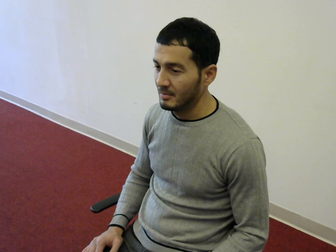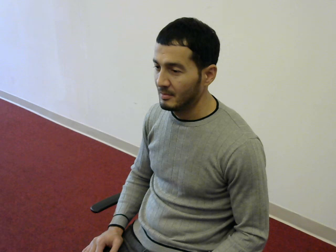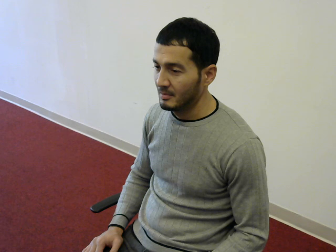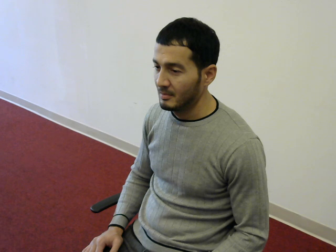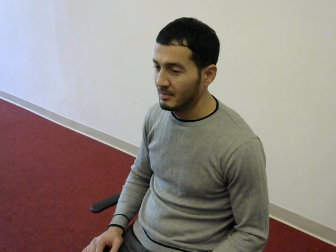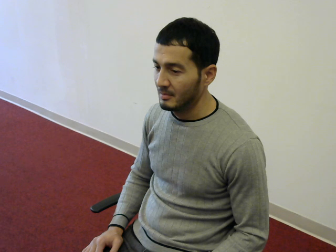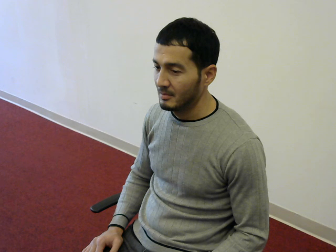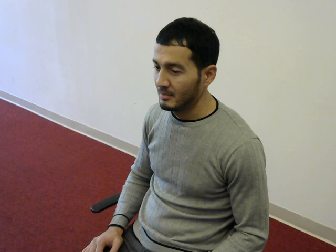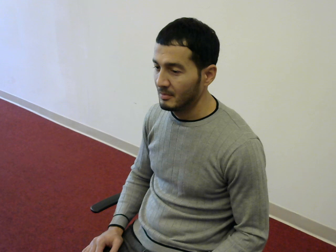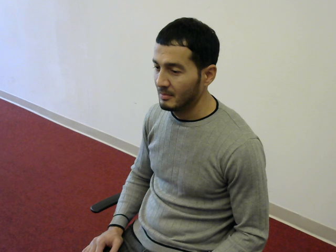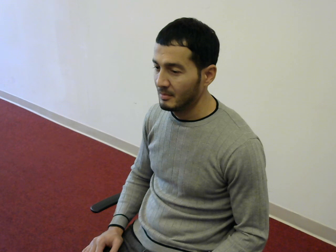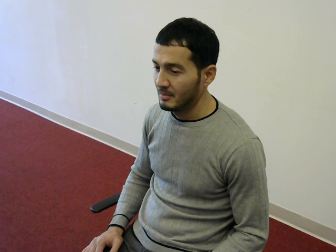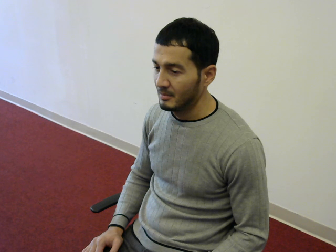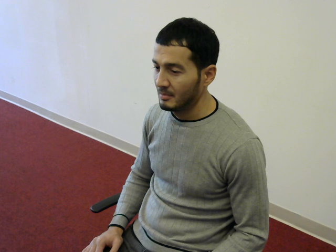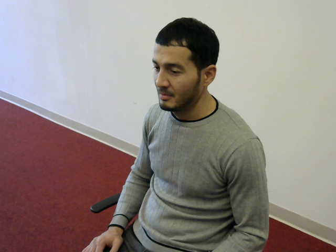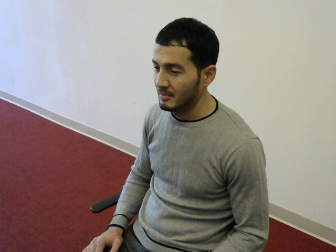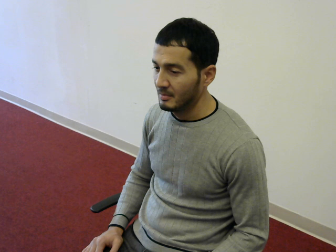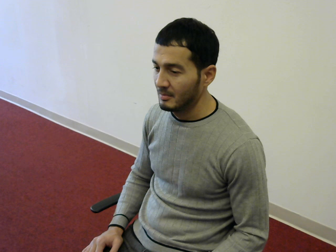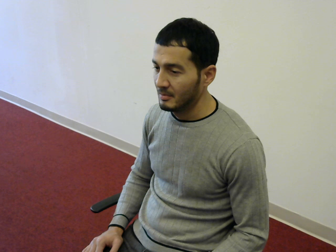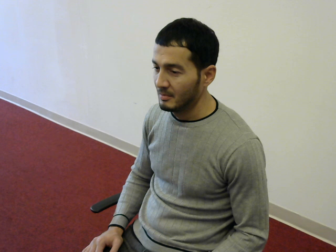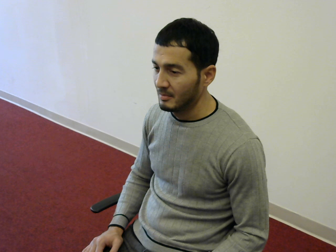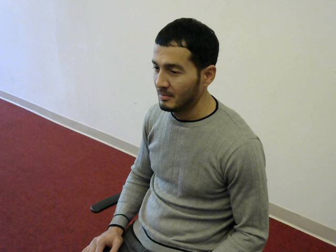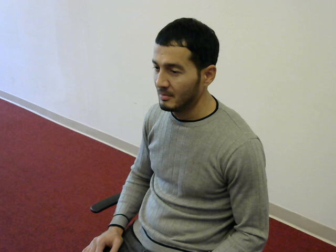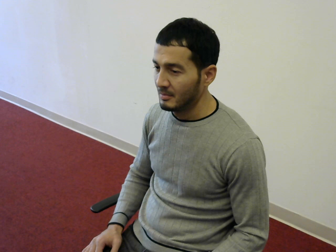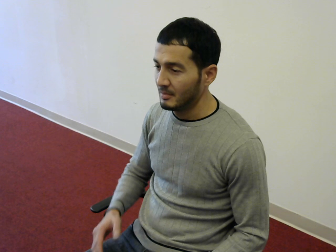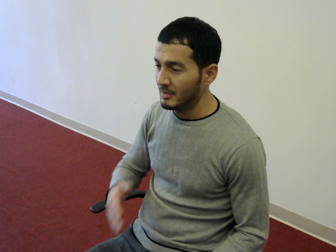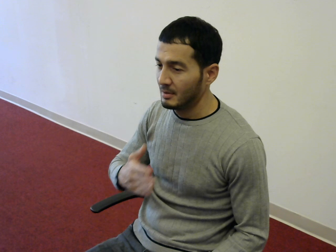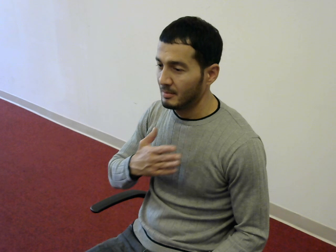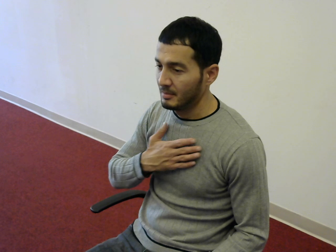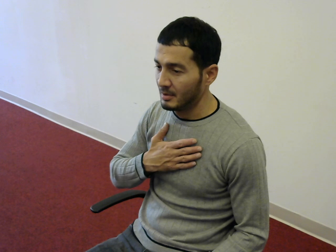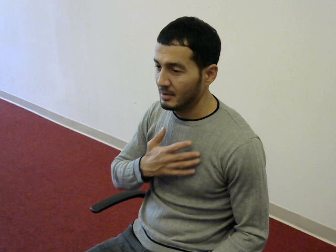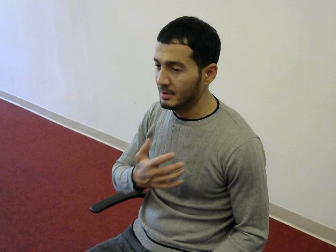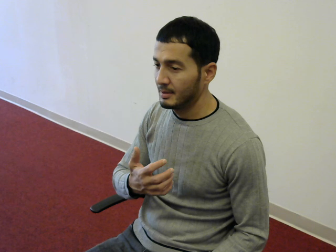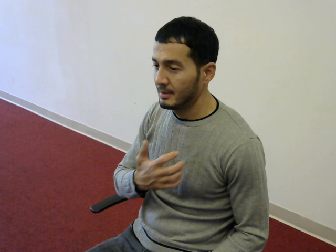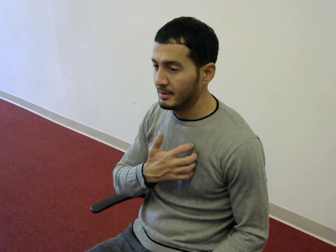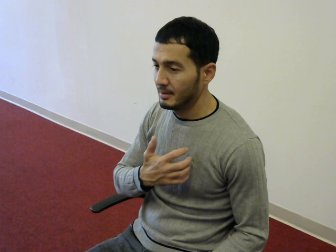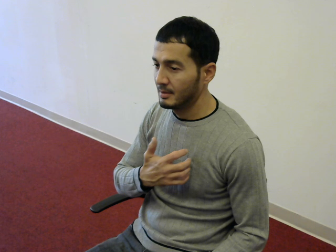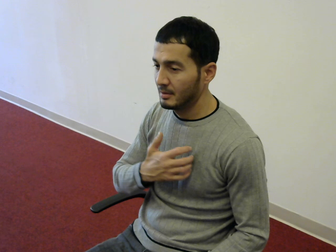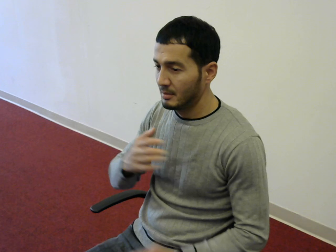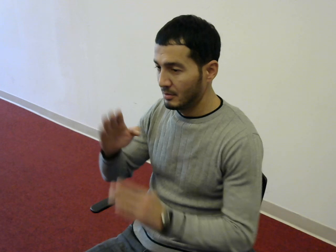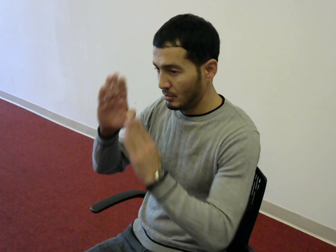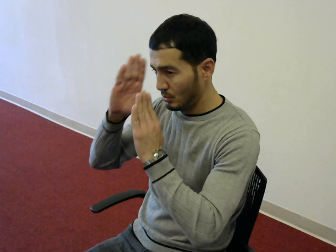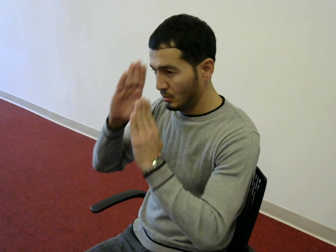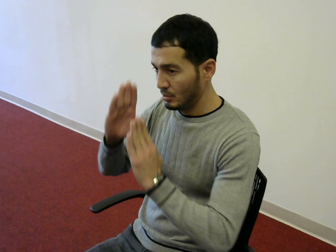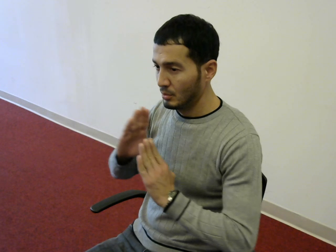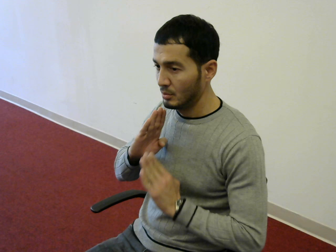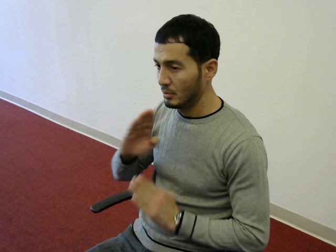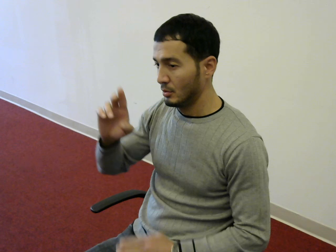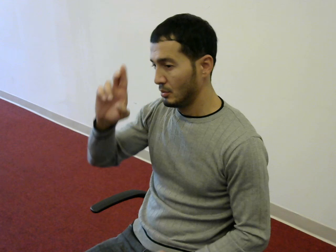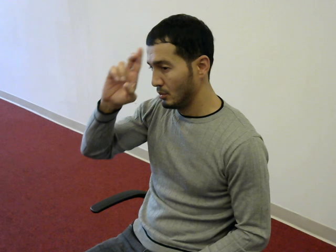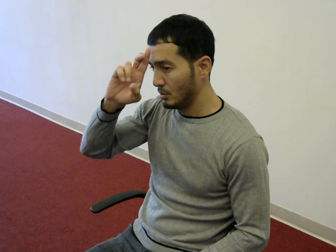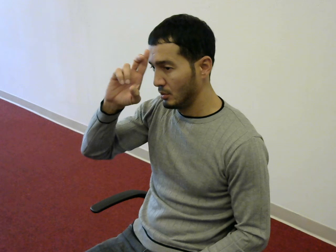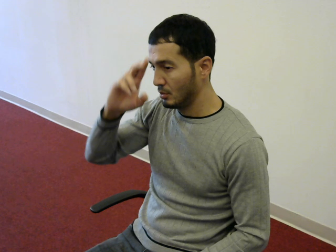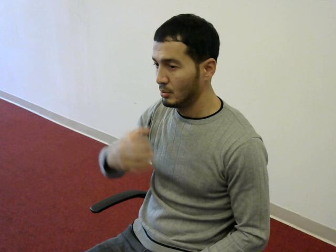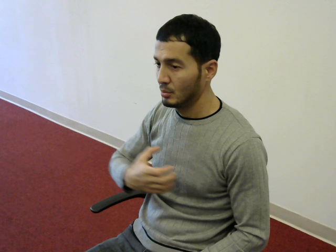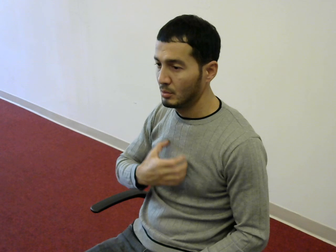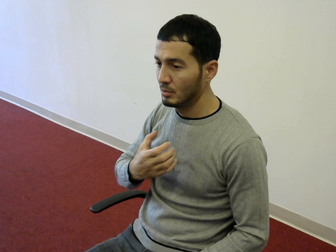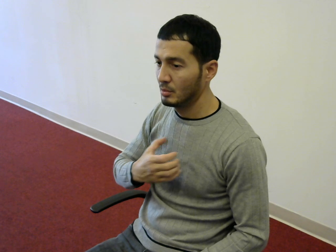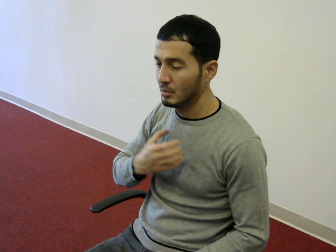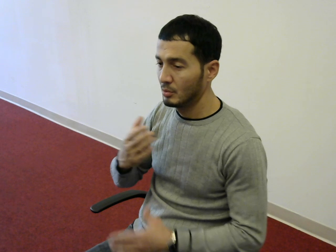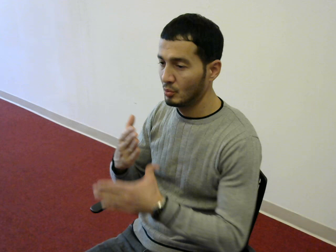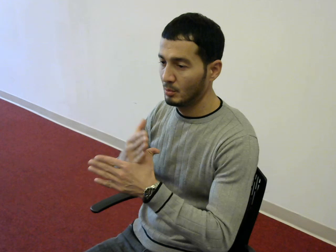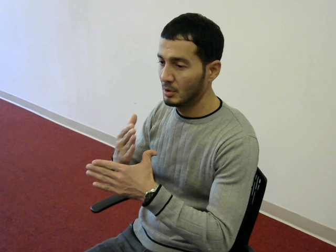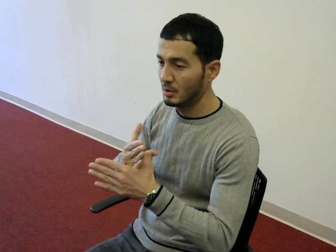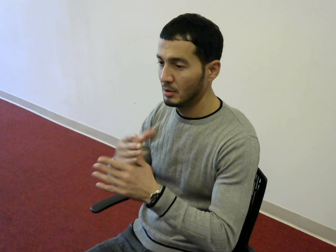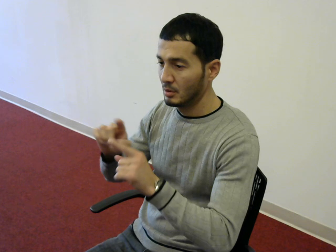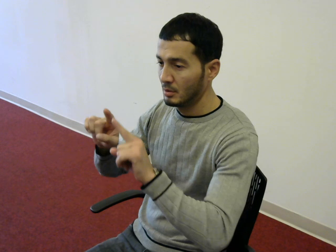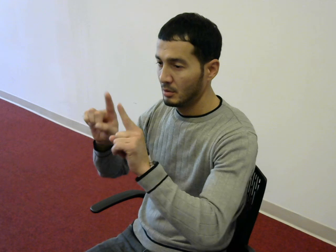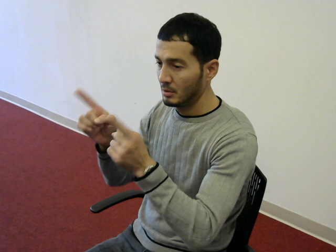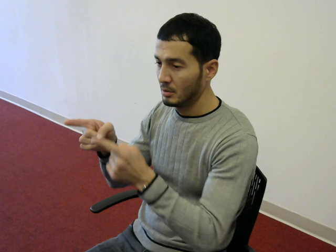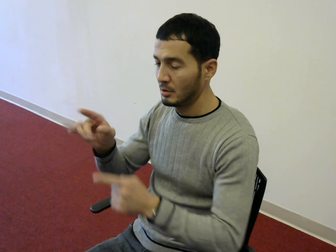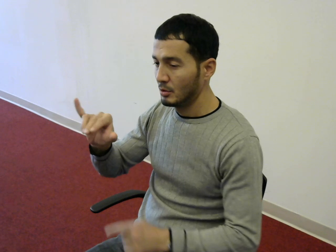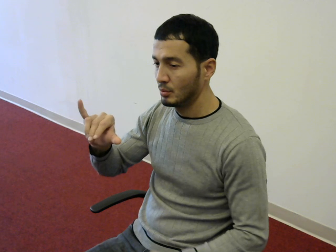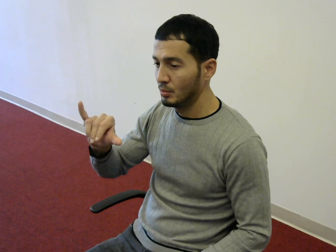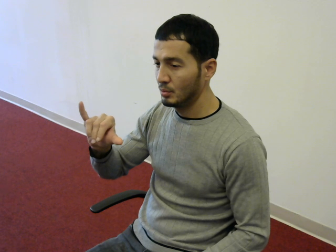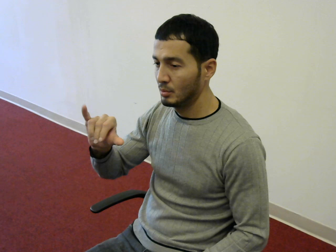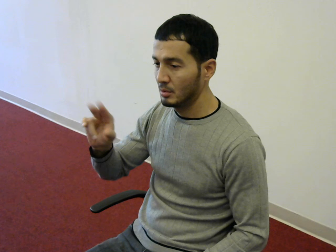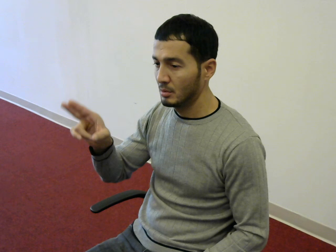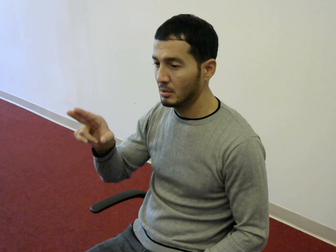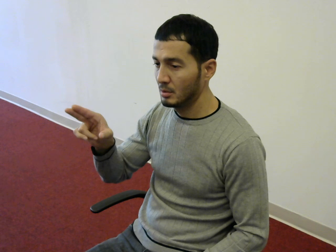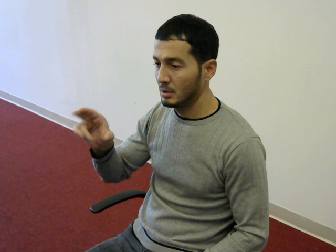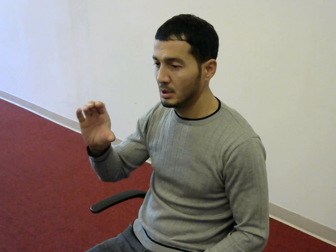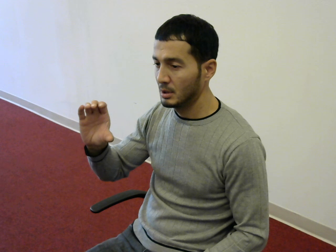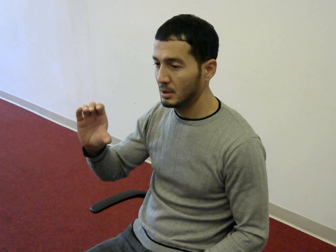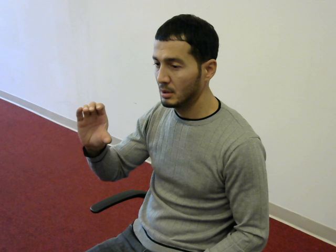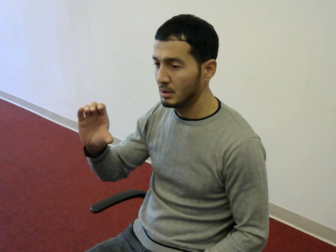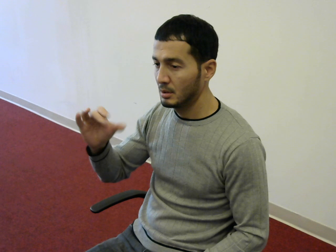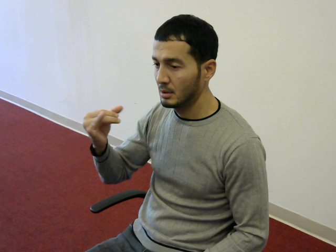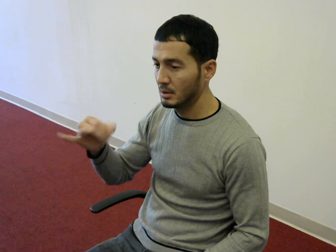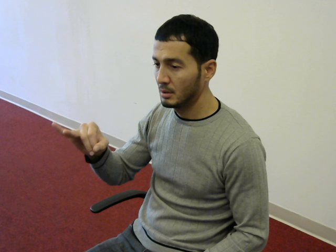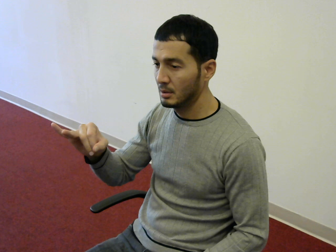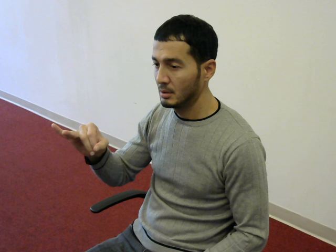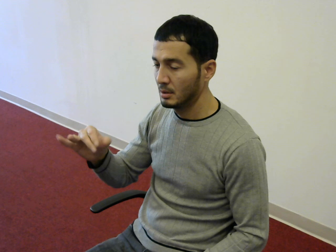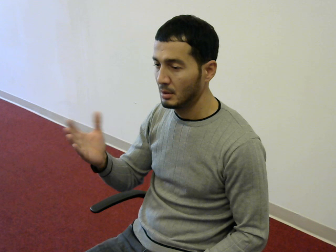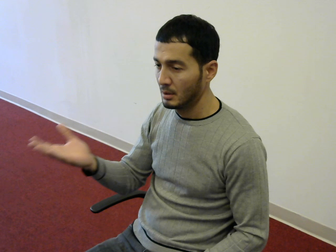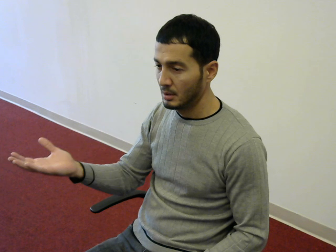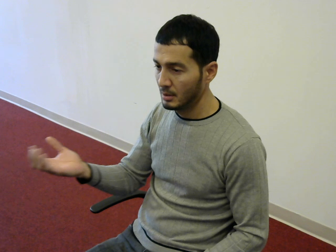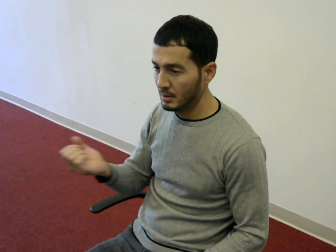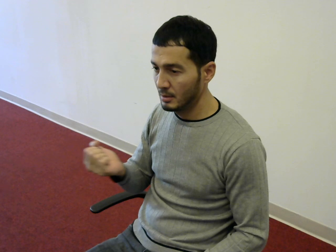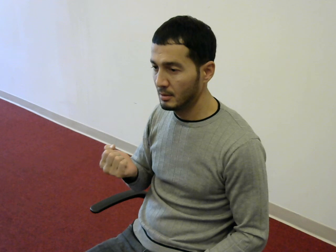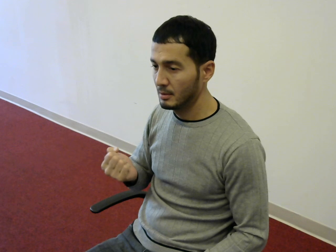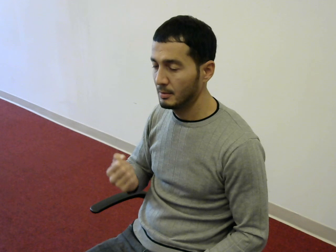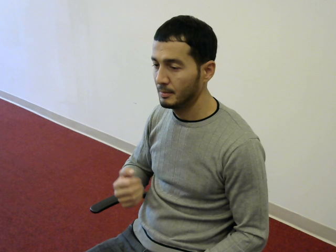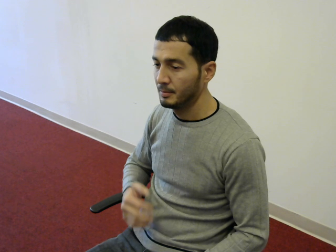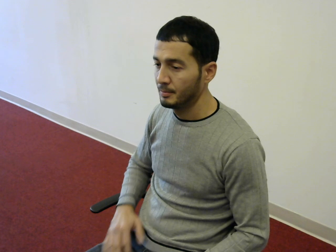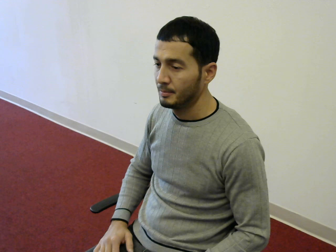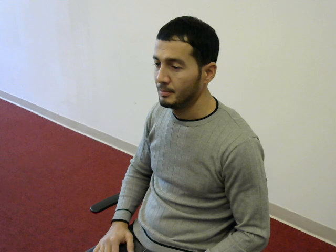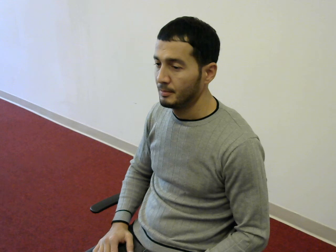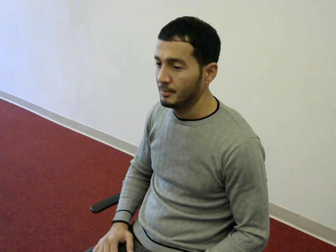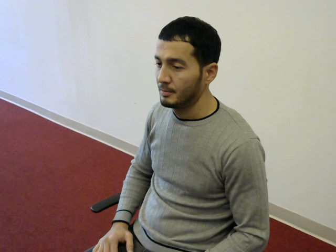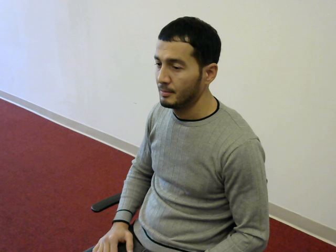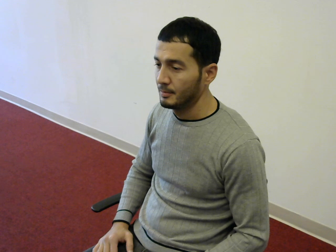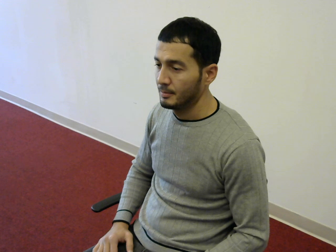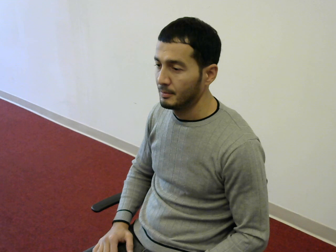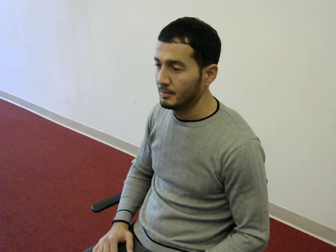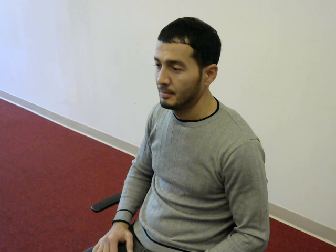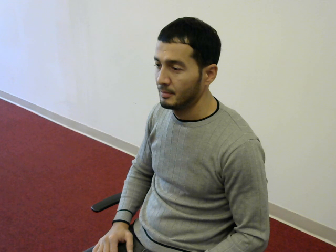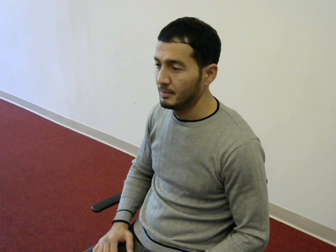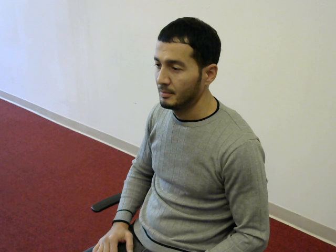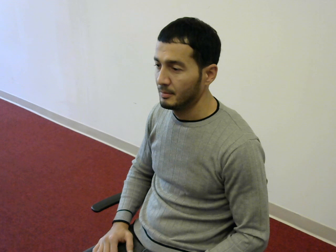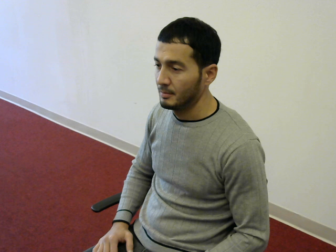Mən istəyirəm ki, ünvanlı dövlət sosial yardımı (ÜDSY) alım